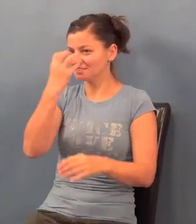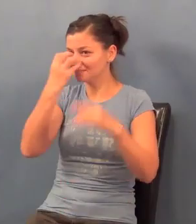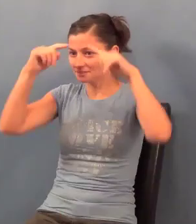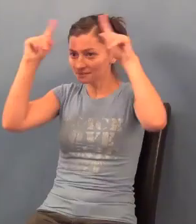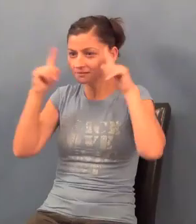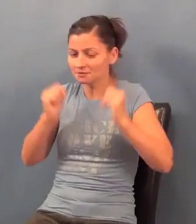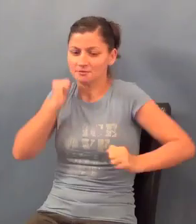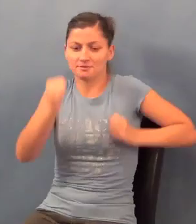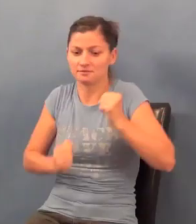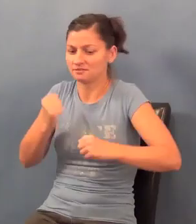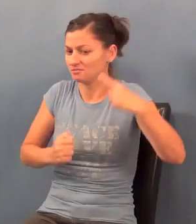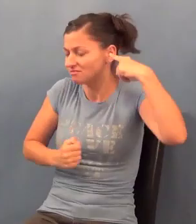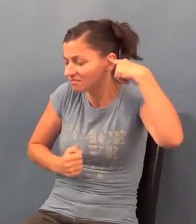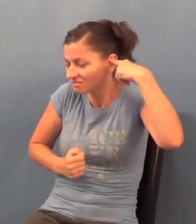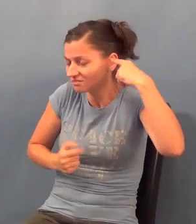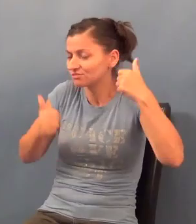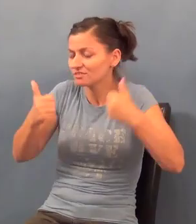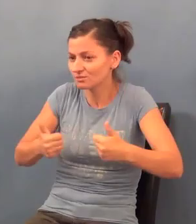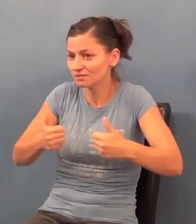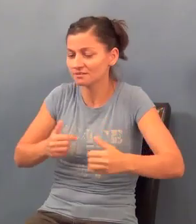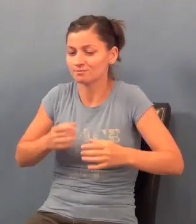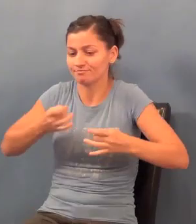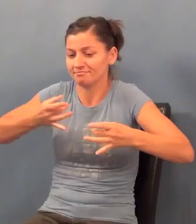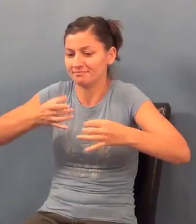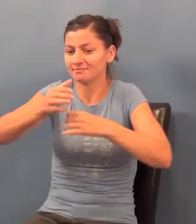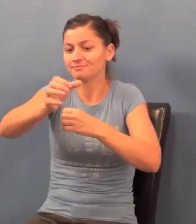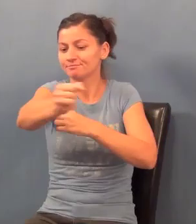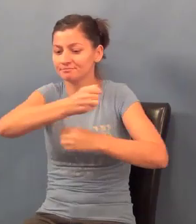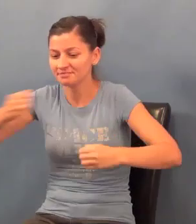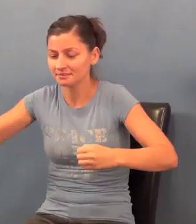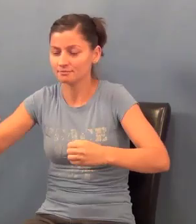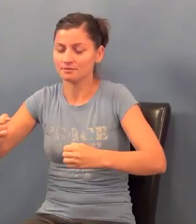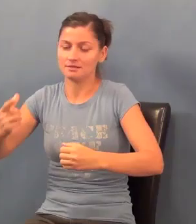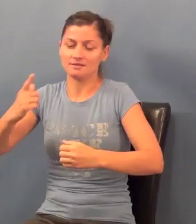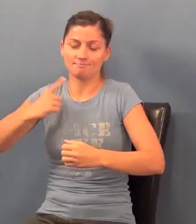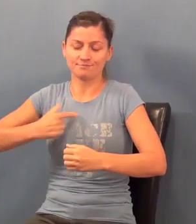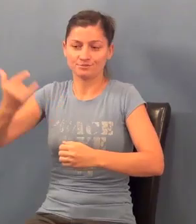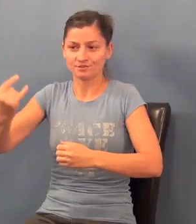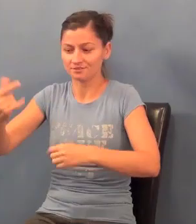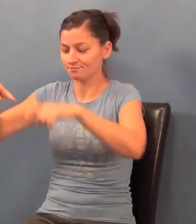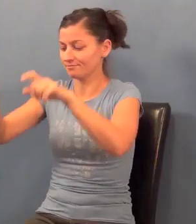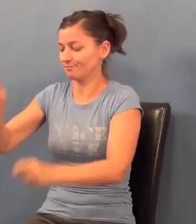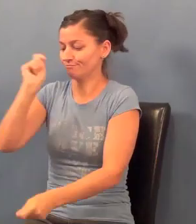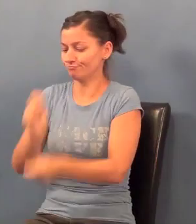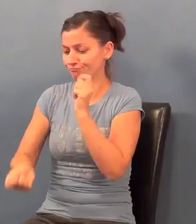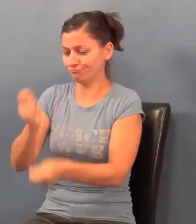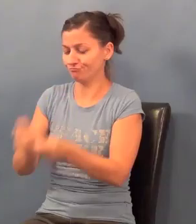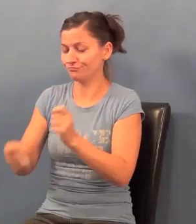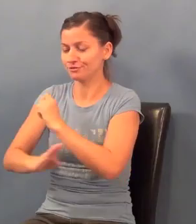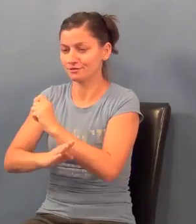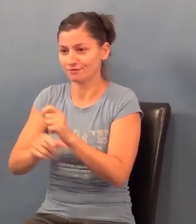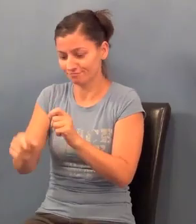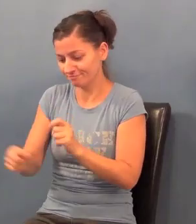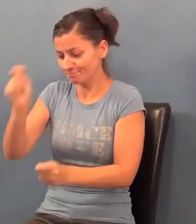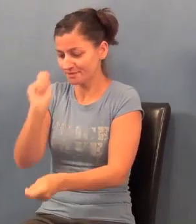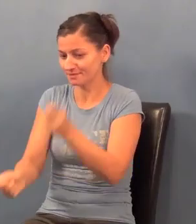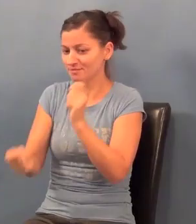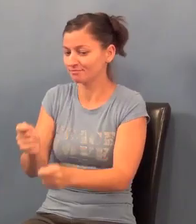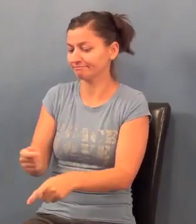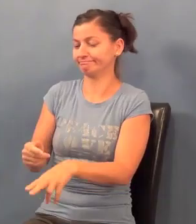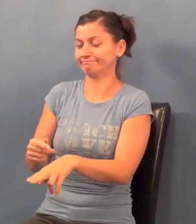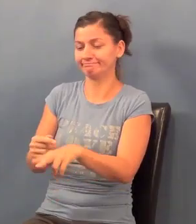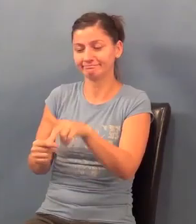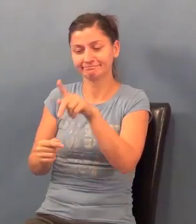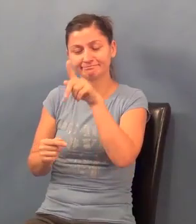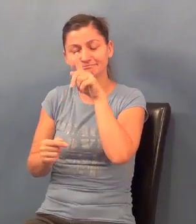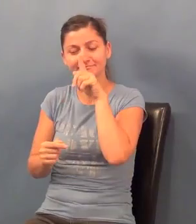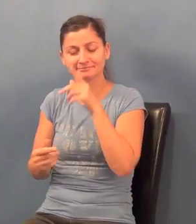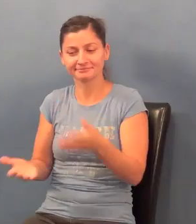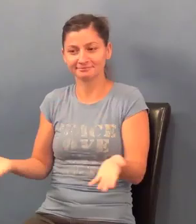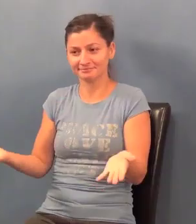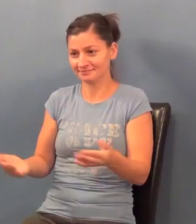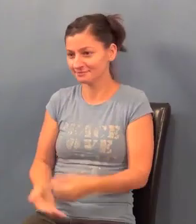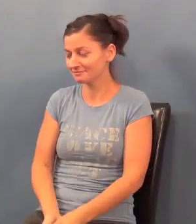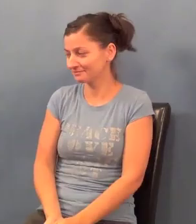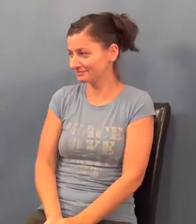Myszka Miki z dużym nosem biega, słyszy, że coś się stało. Otwiera drzwi, a tu się okazuje, że dziecko siedzi i gra na sztachetkach. Widzi i nic nie mówi.